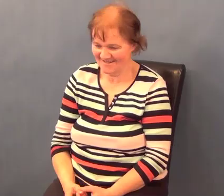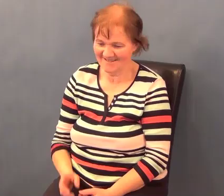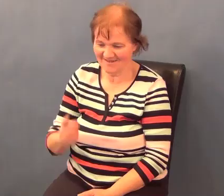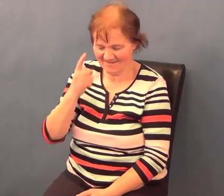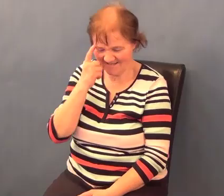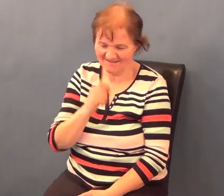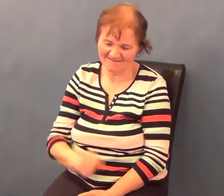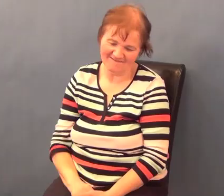Myślę.